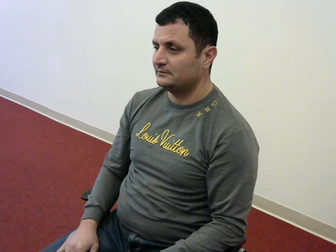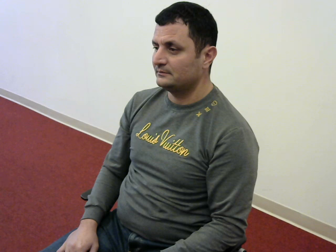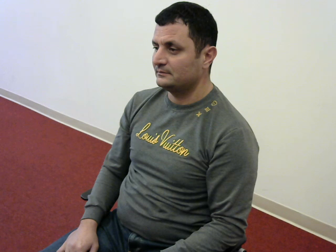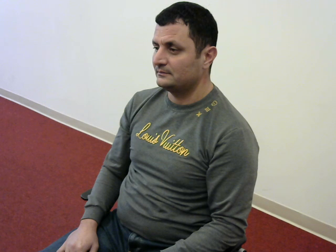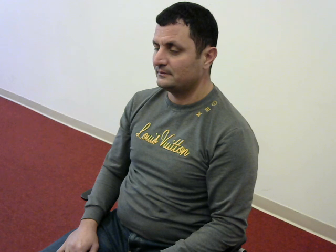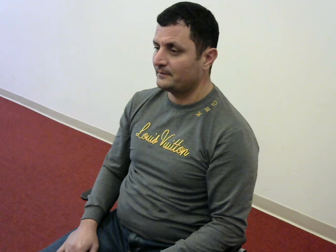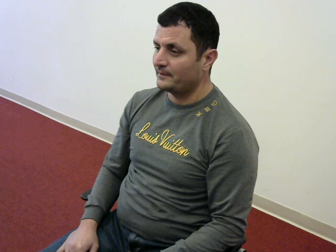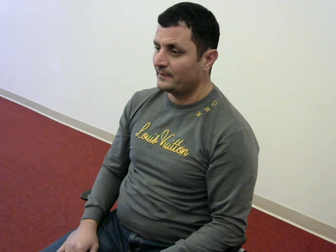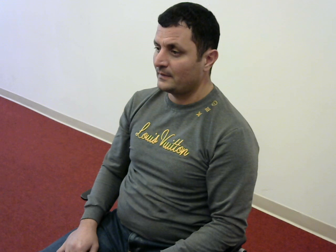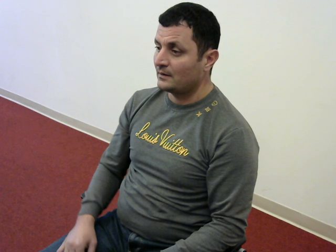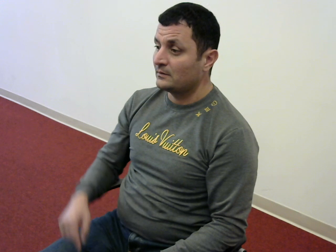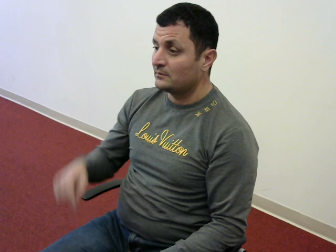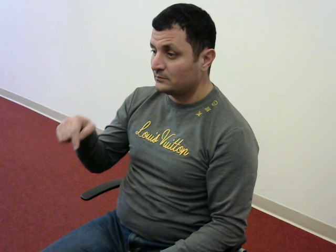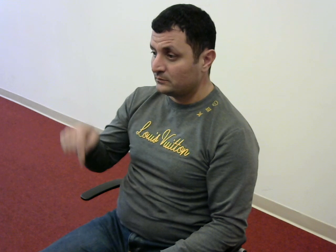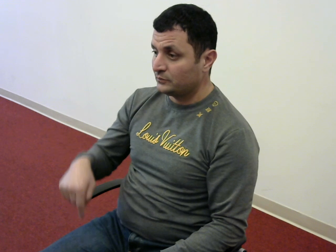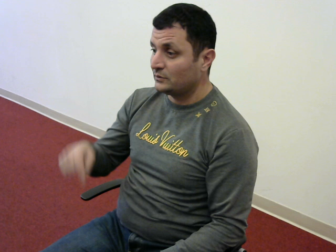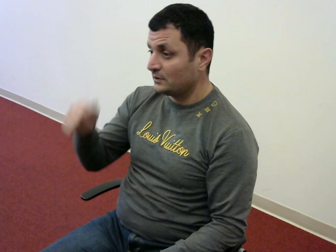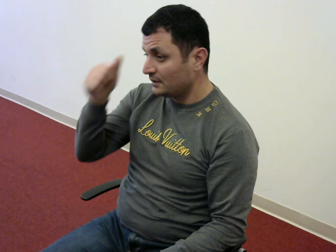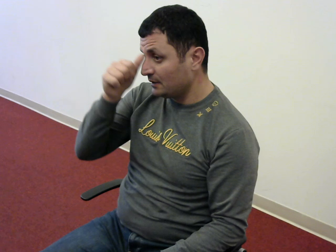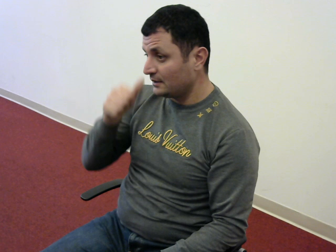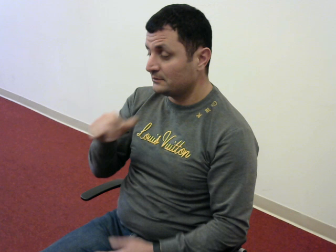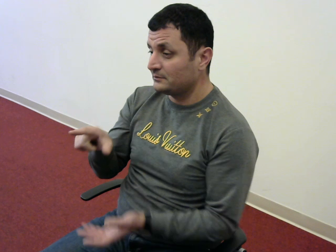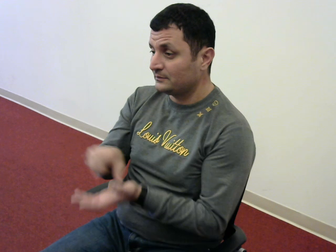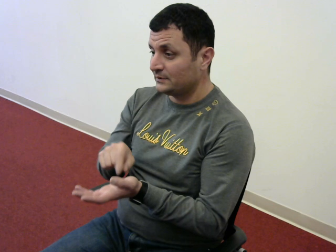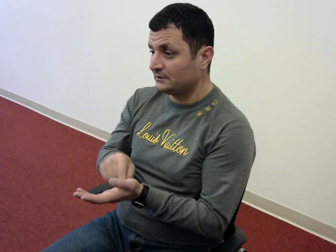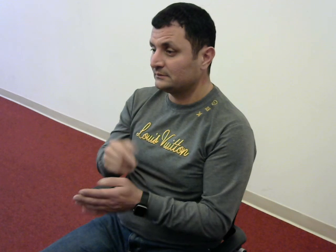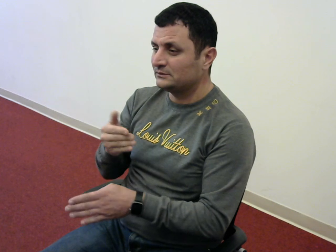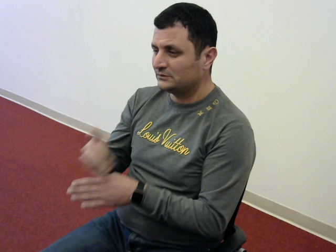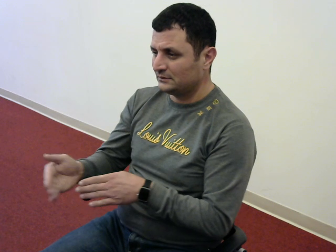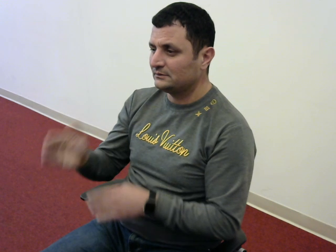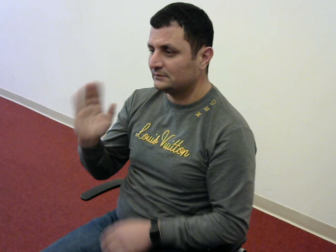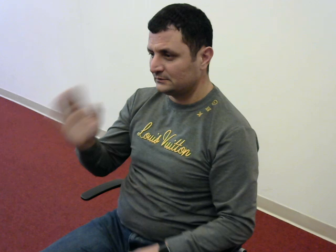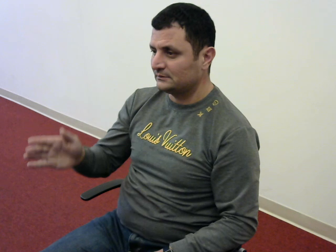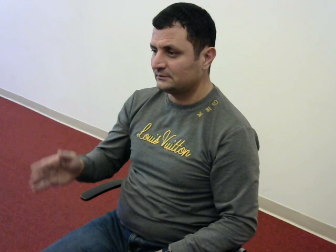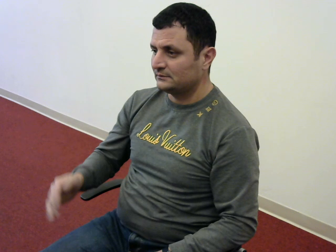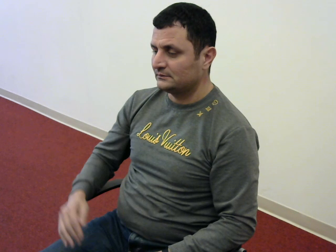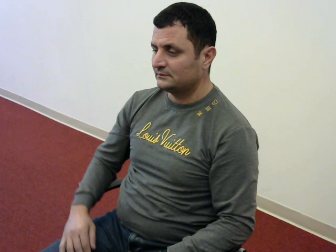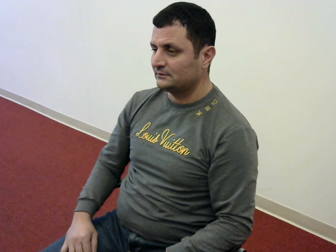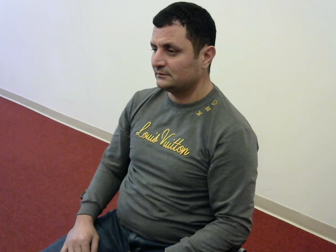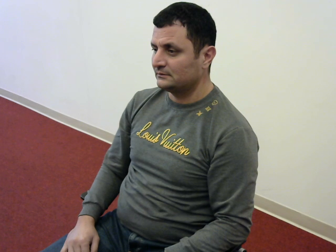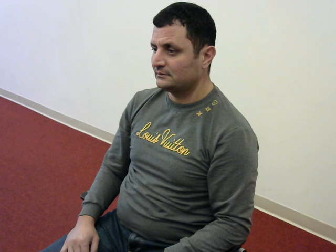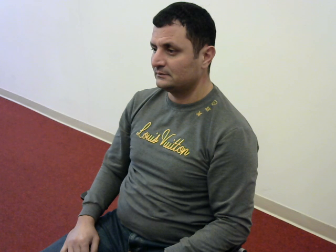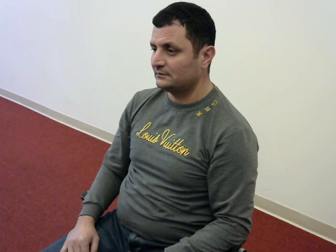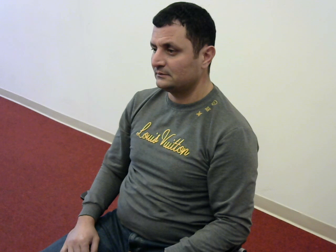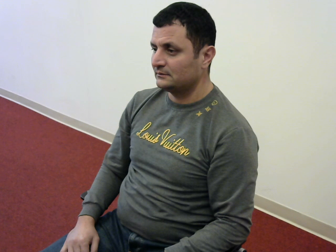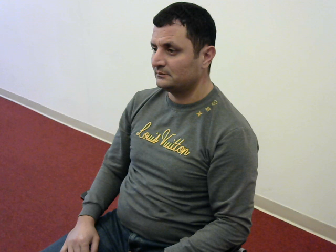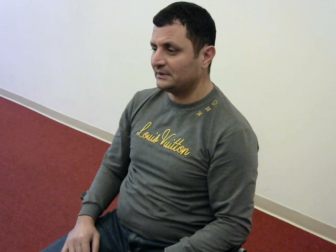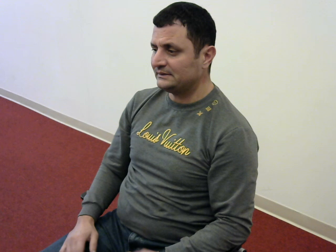Bu ay pensiyalar gecikəcək